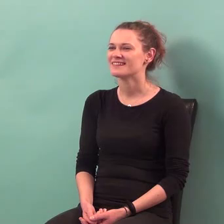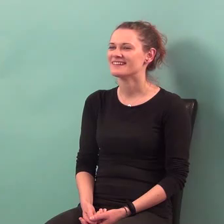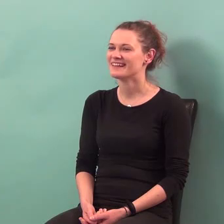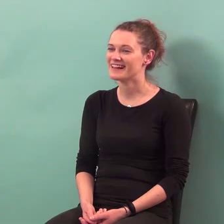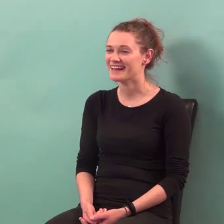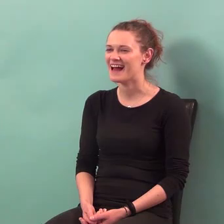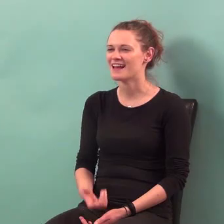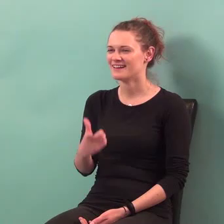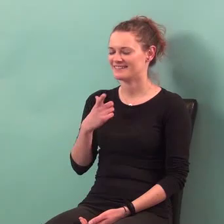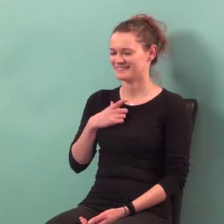Aha.